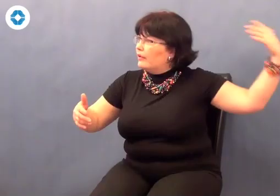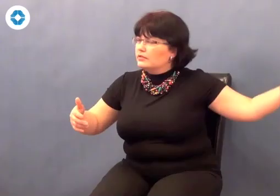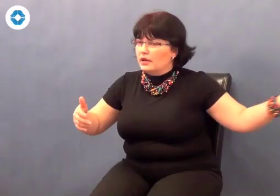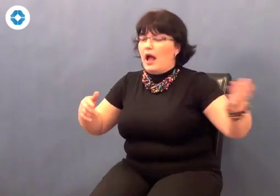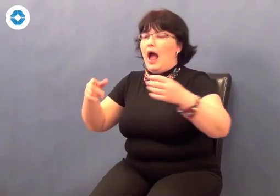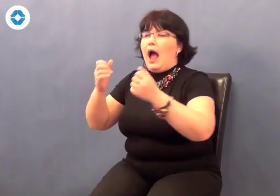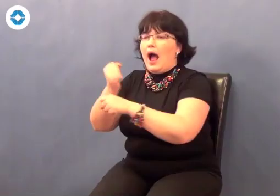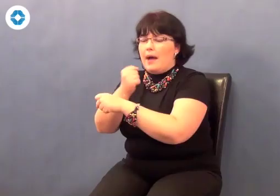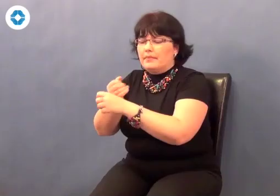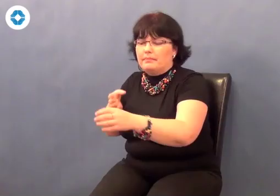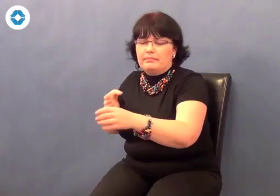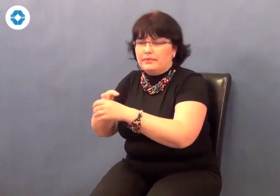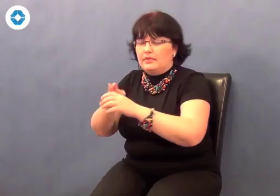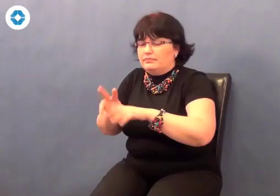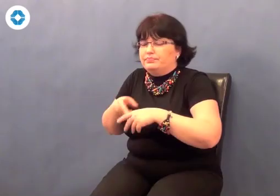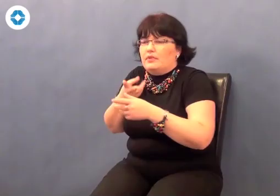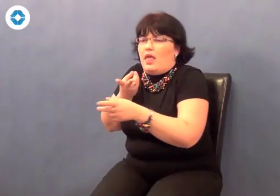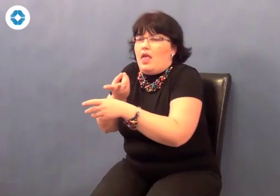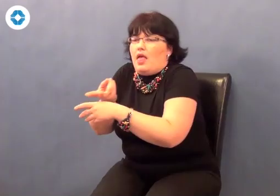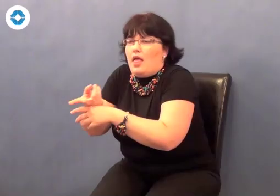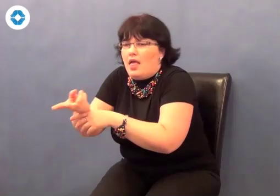Następnie chłopiec najeżdża na kamienie i upada.